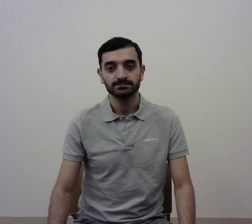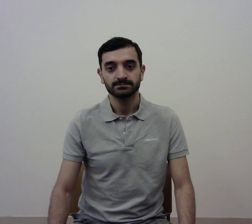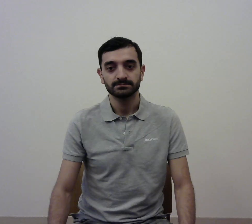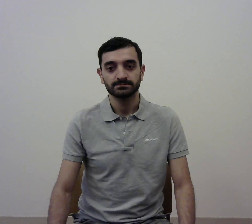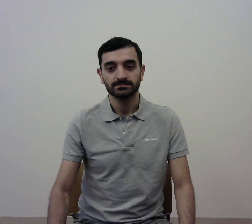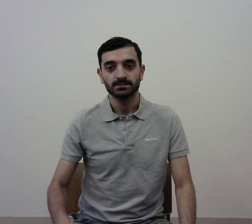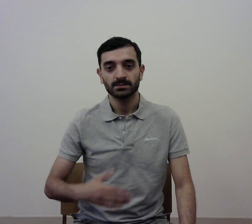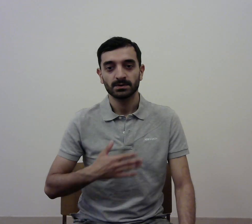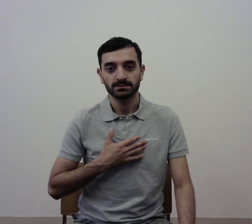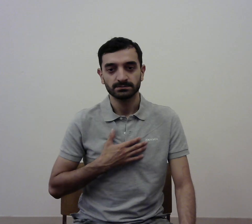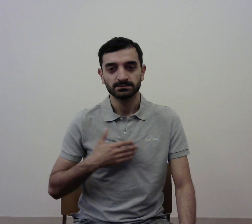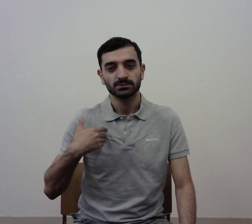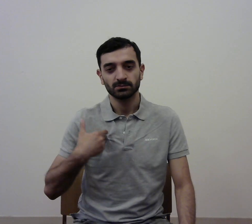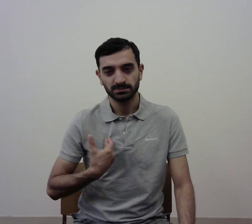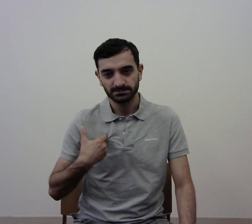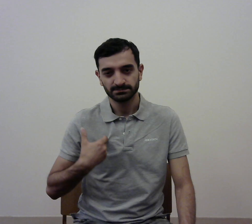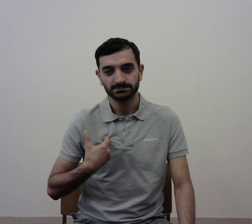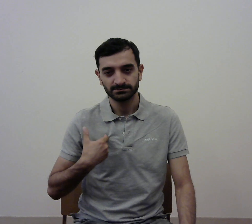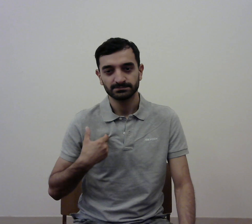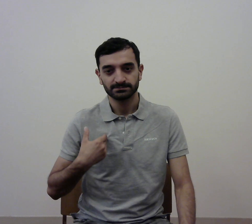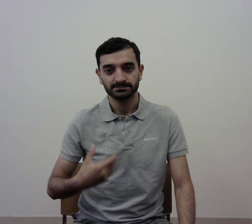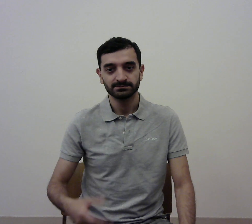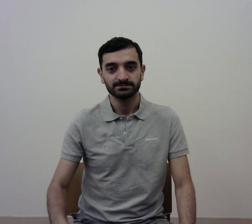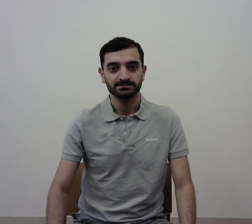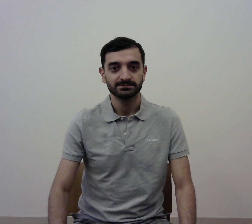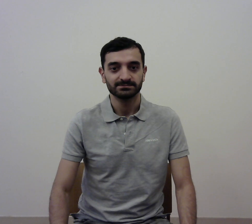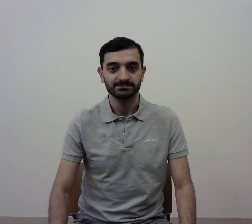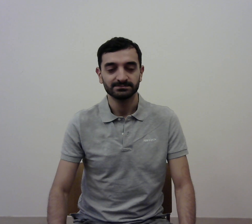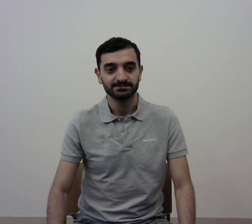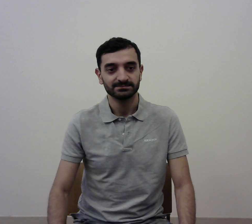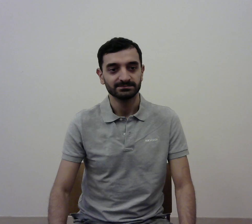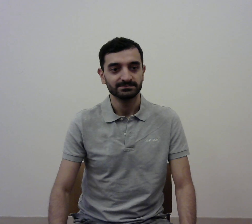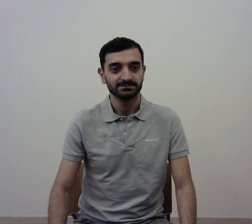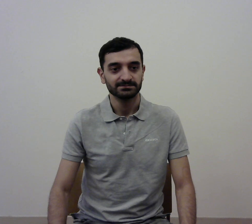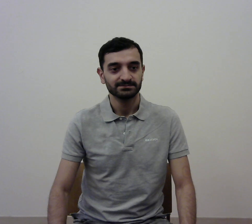Mən subayam